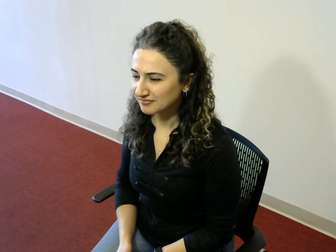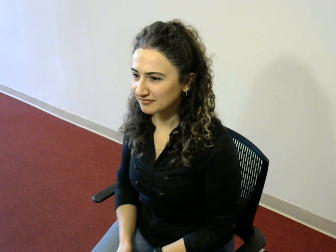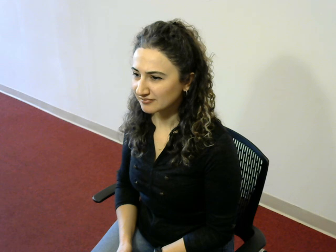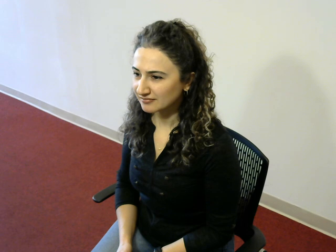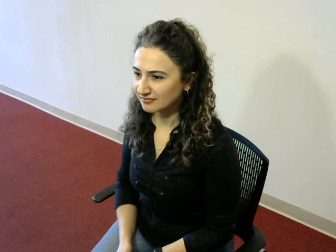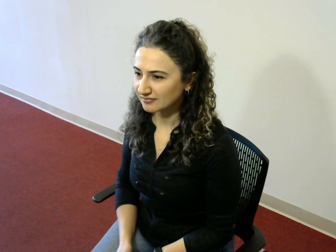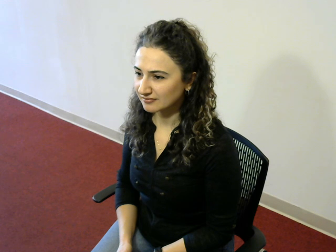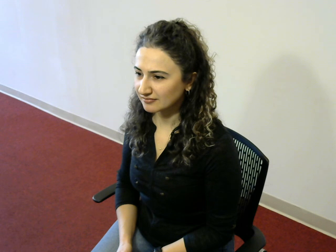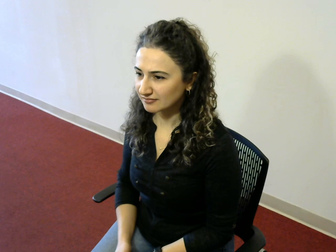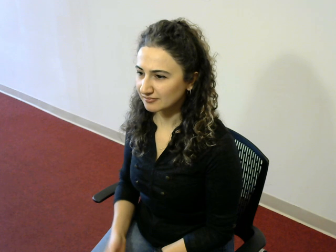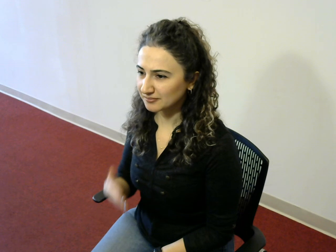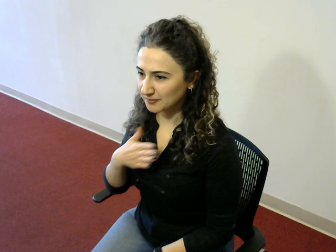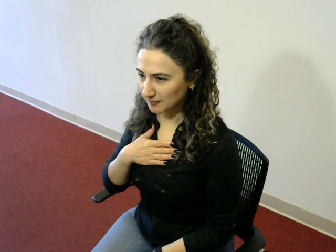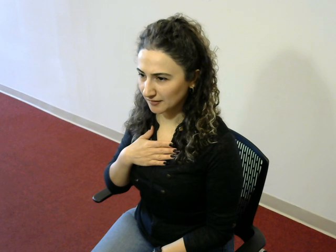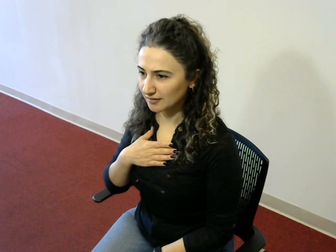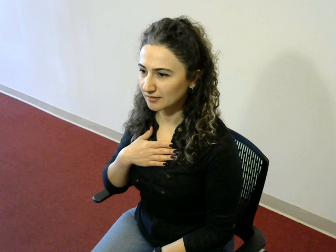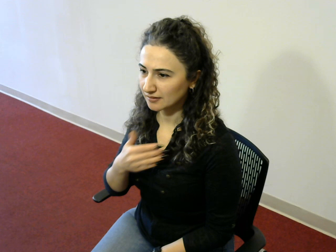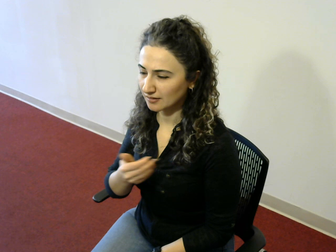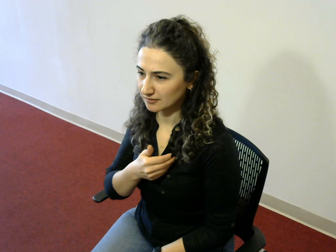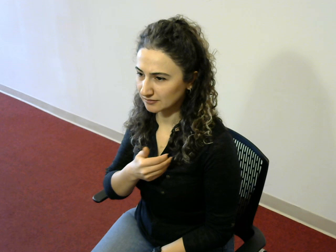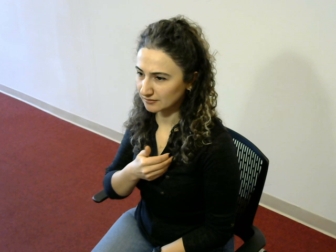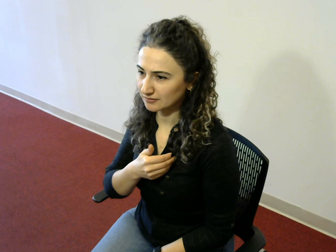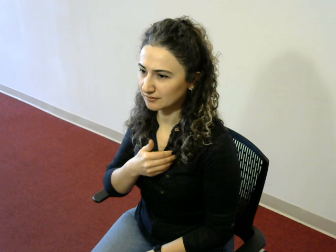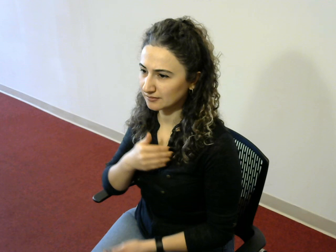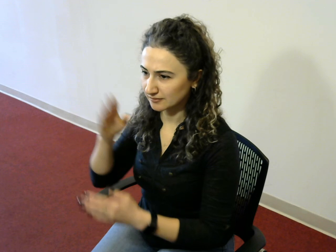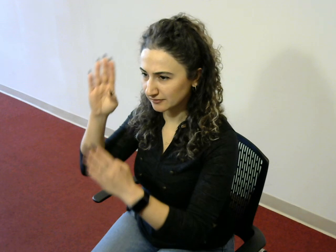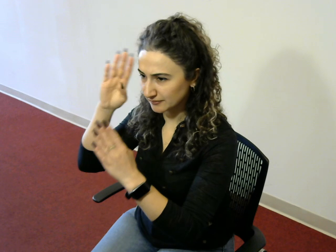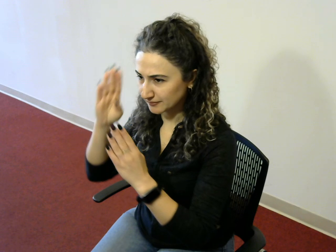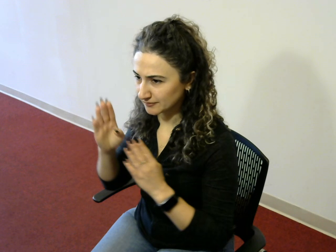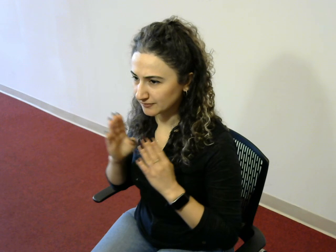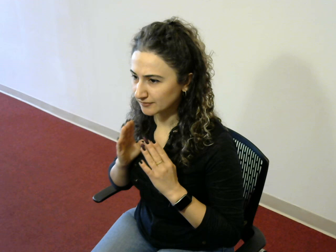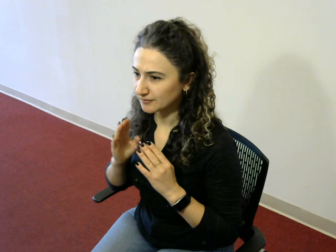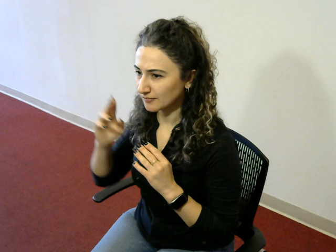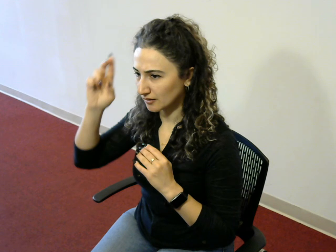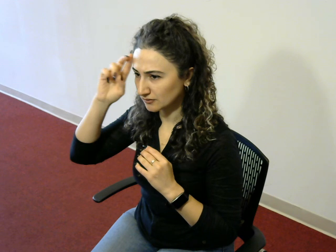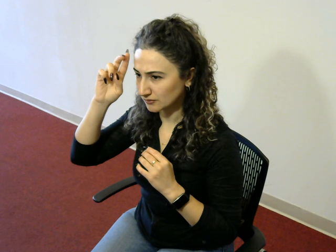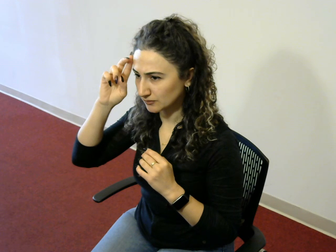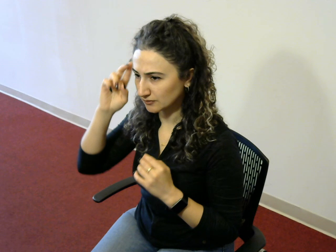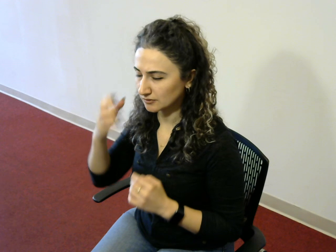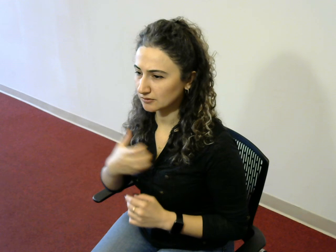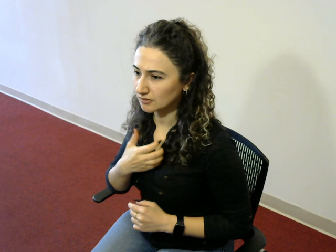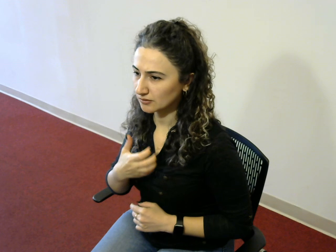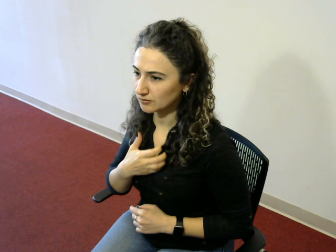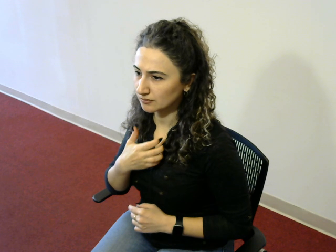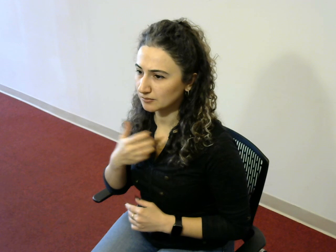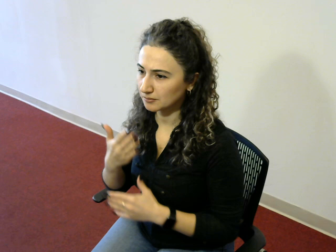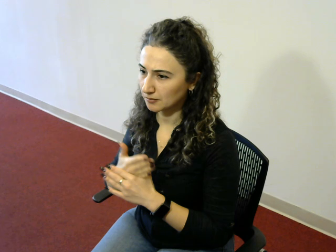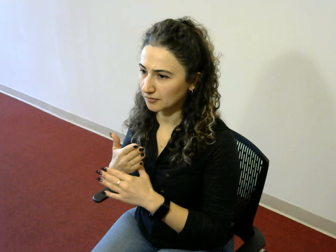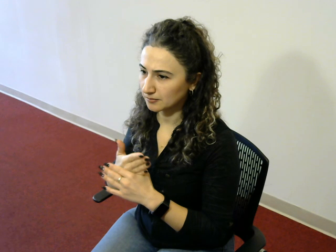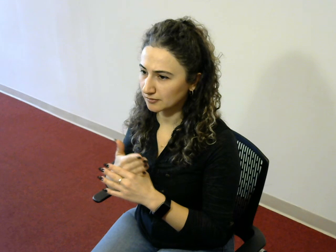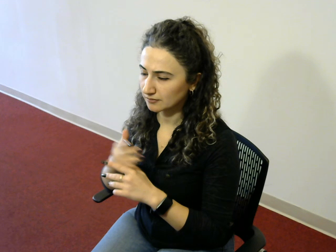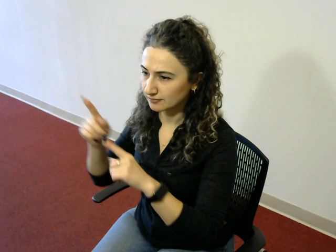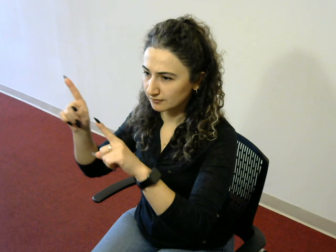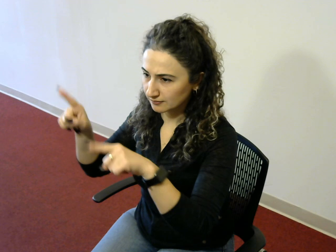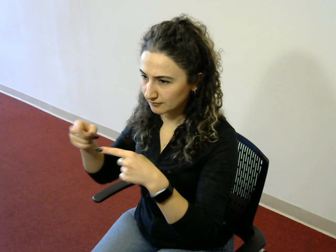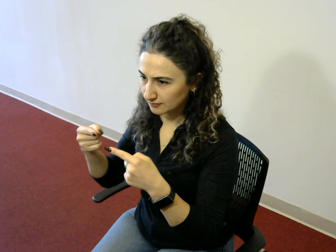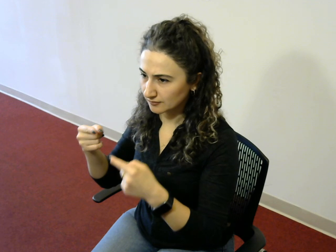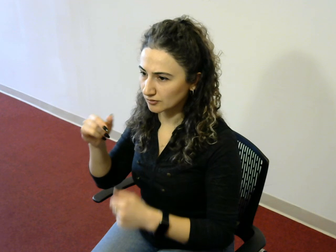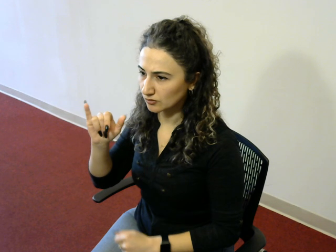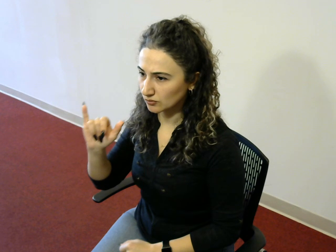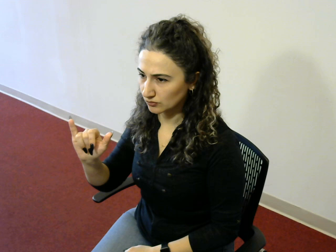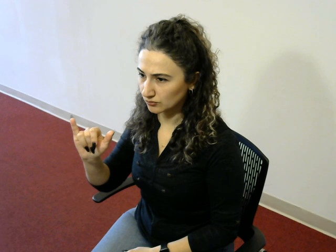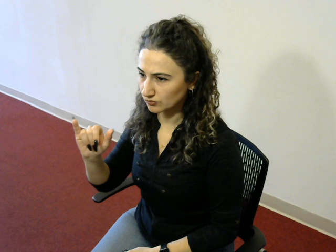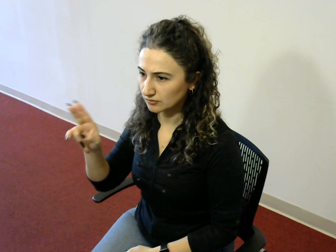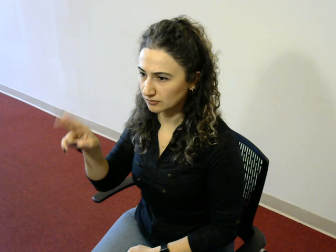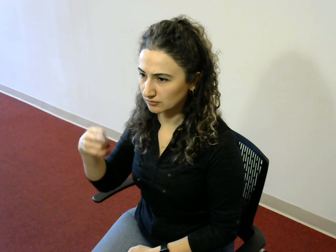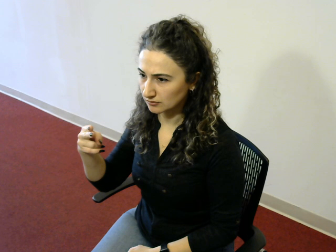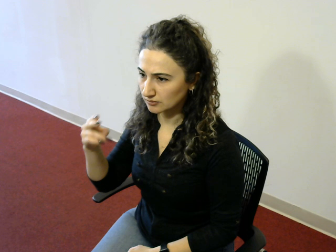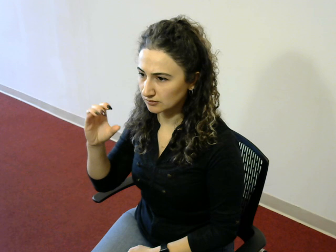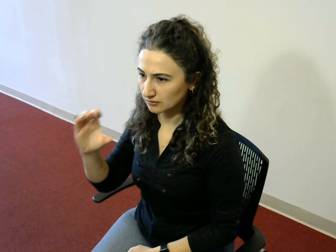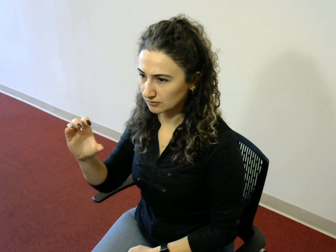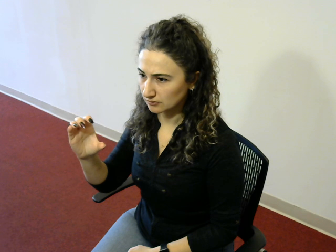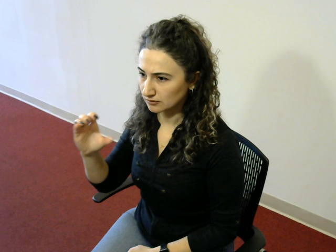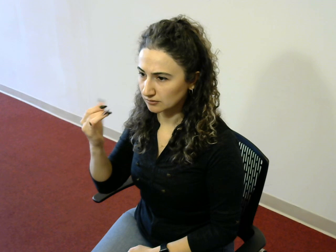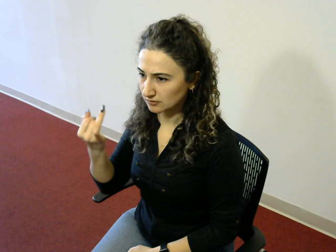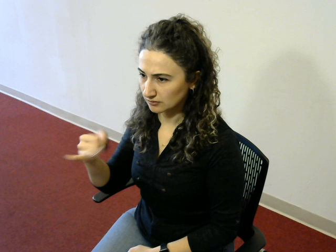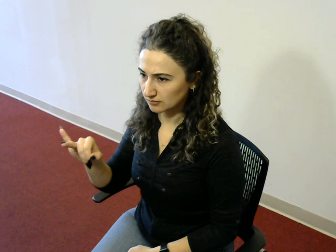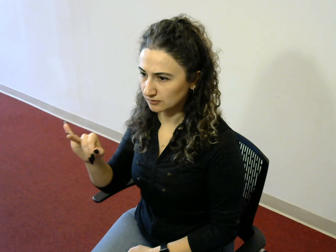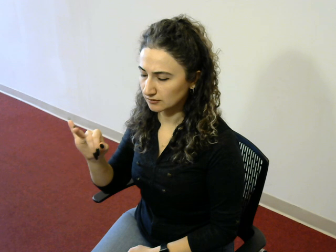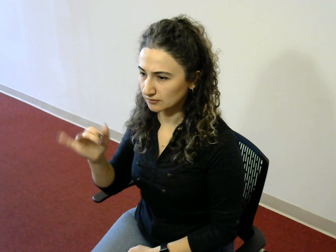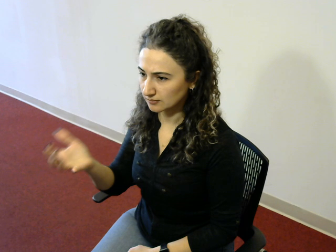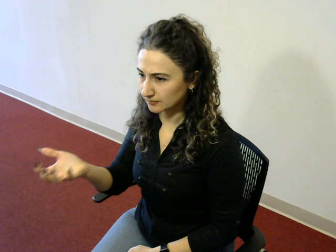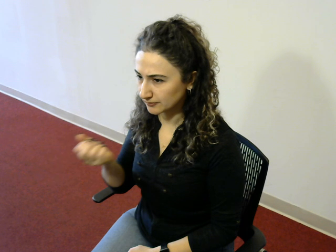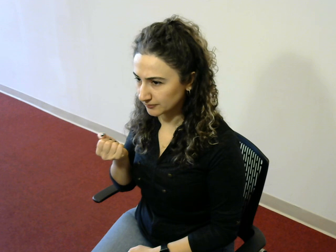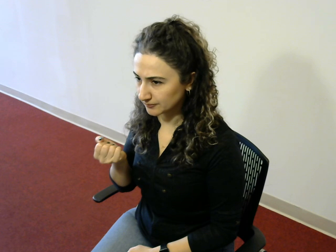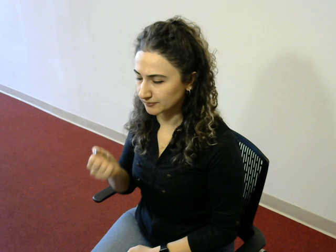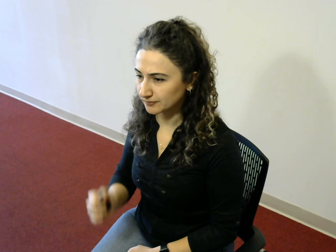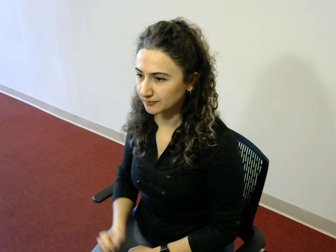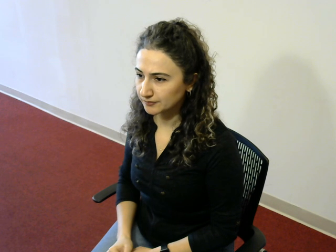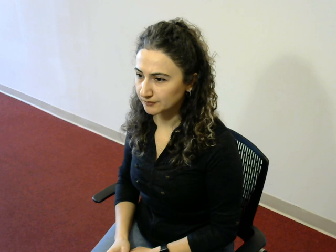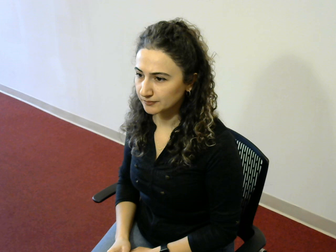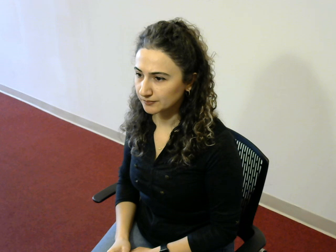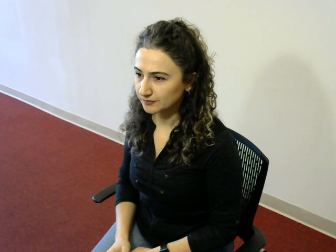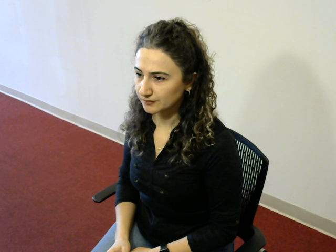Mən istəyirəm ki, ünvanlı dövlət sosial yardımı (ÜDSY) alım